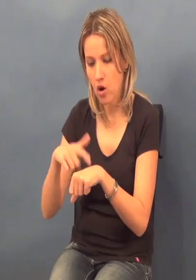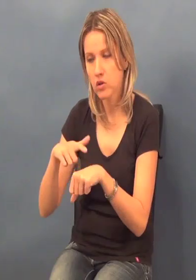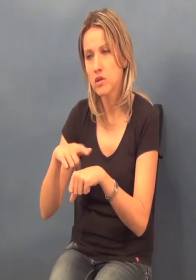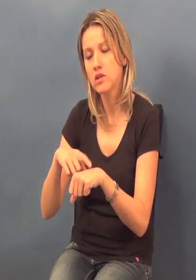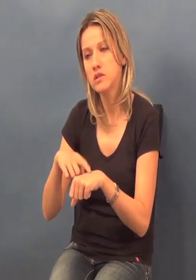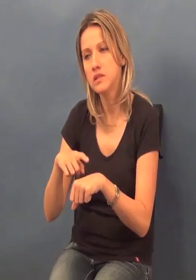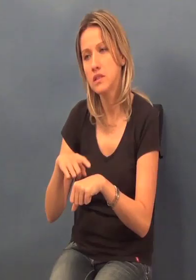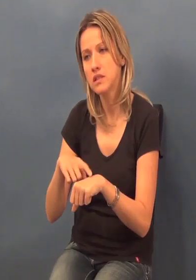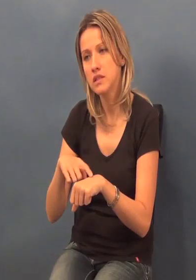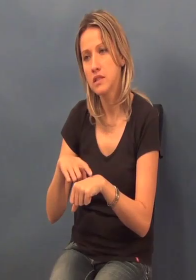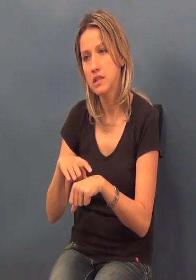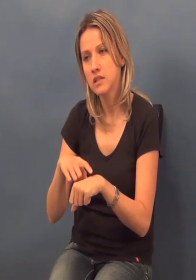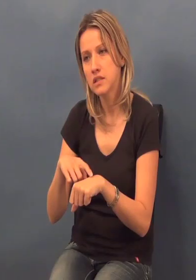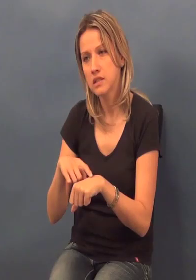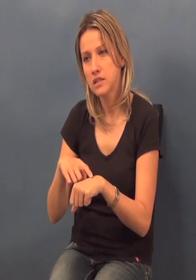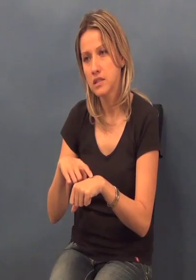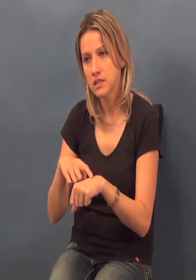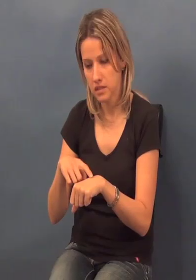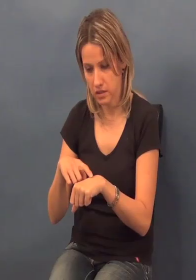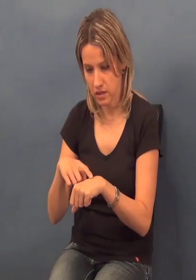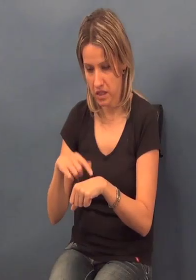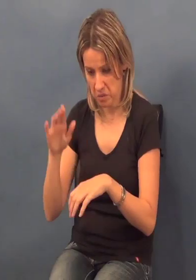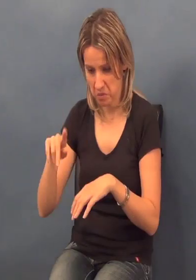A o której godzinie?